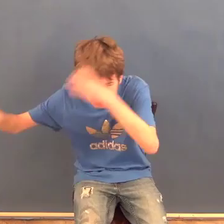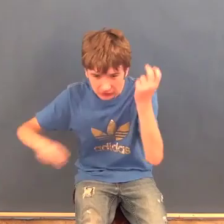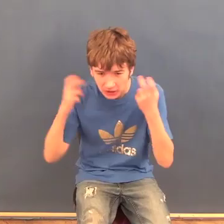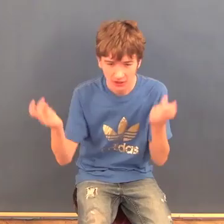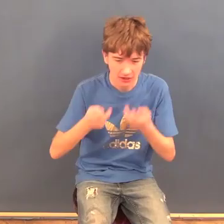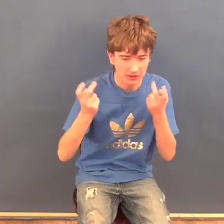Szuka.